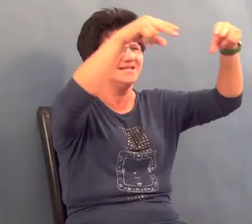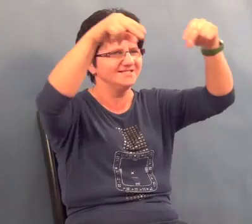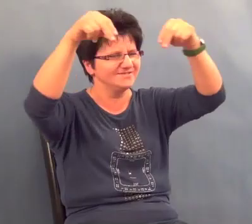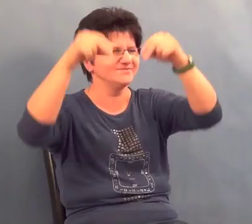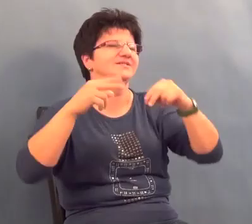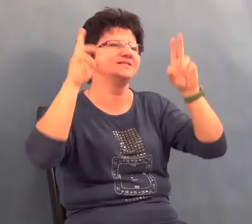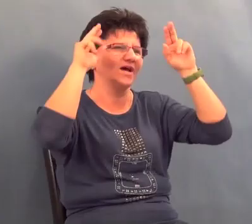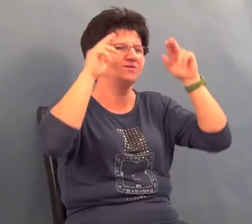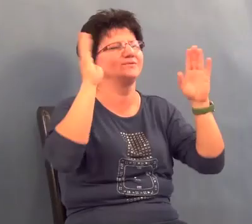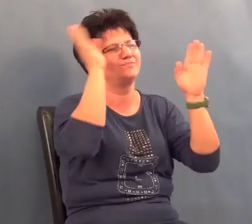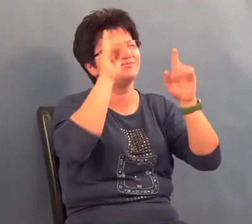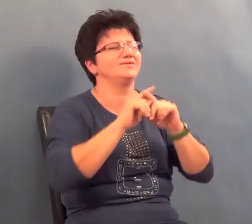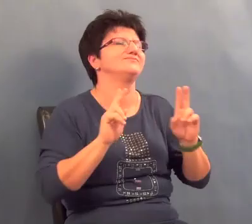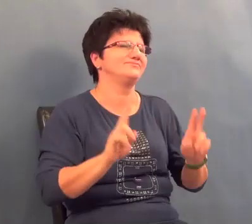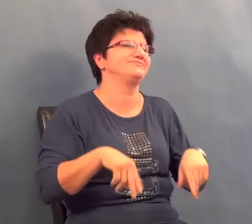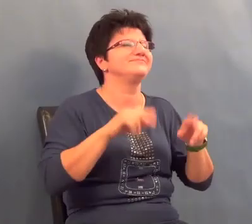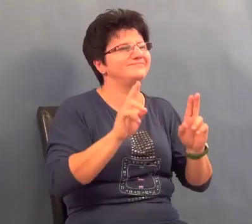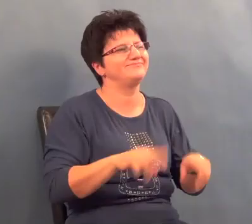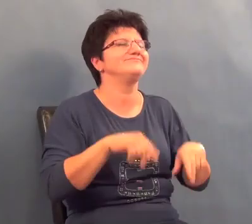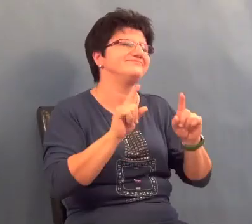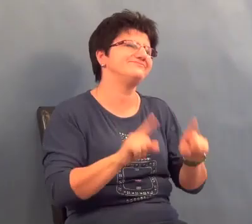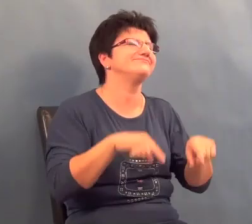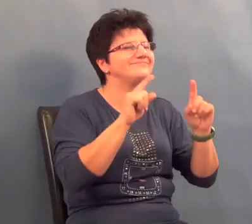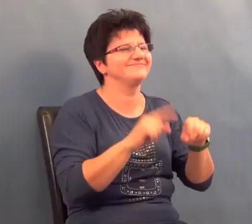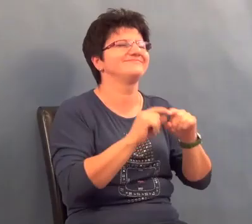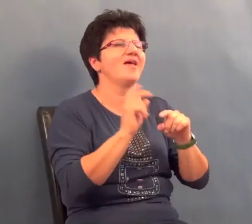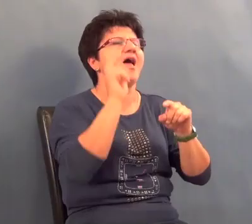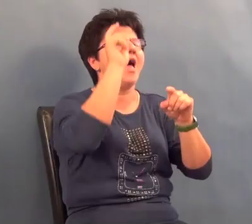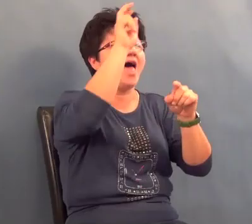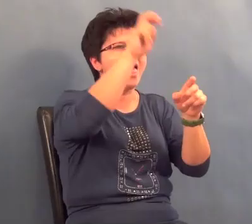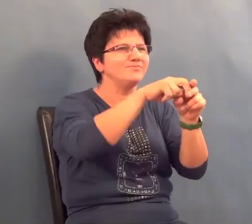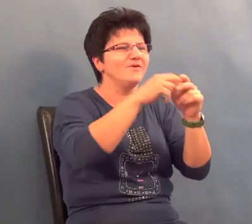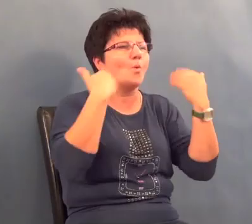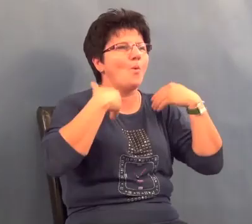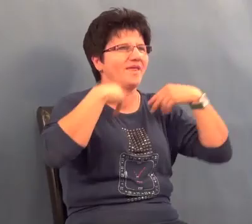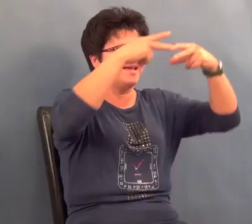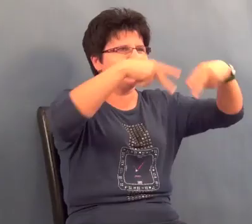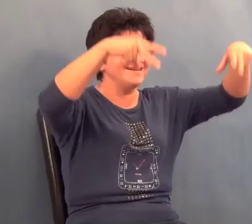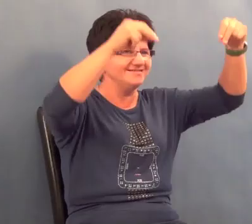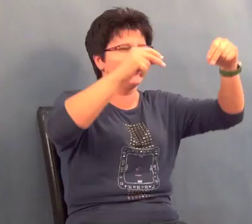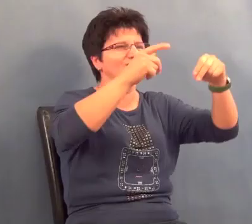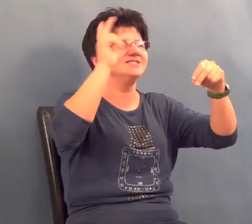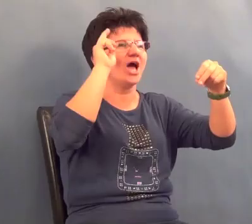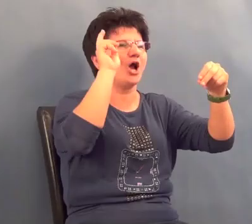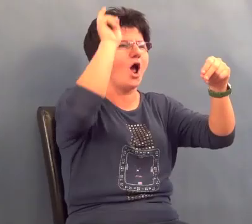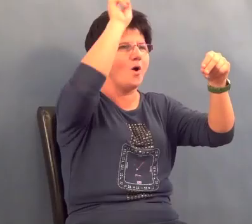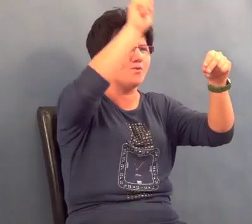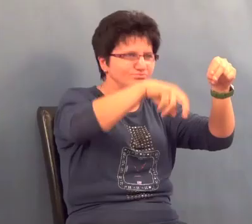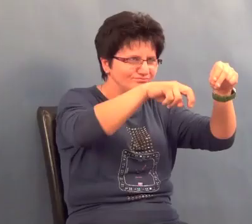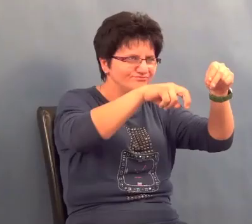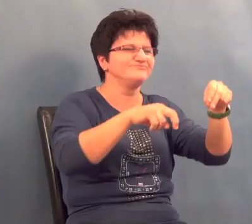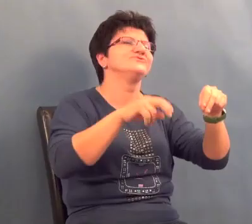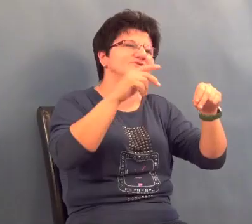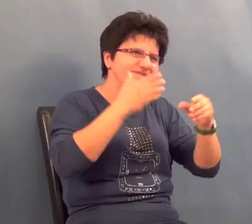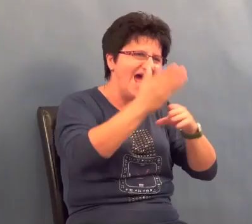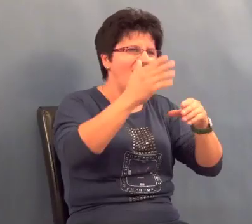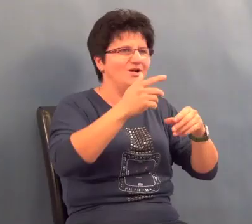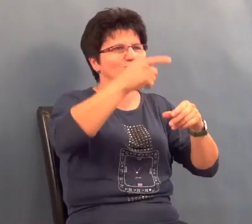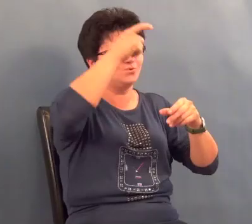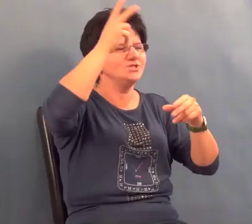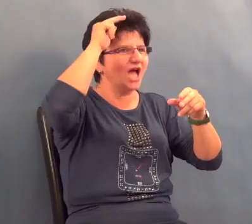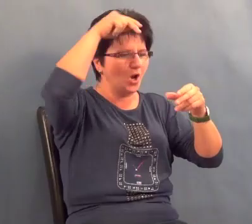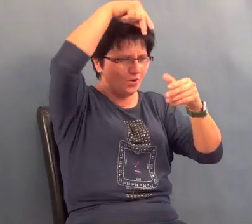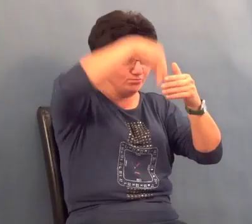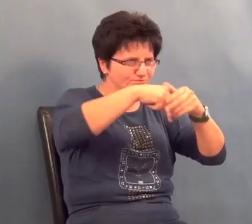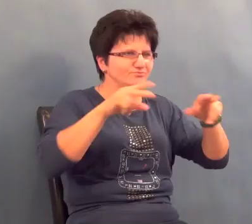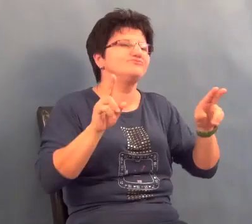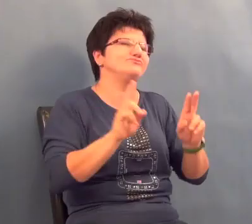Zając nie zwracając na nic uwagi skacze, skacze, wskakuje w to wiszące ubranie, zrywa je i dalej skacze już w ubraniu.